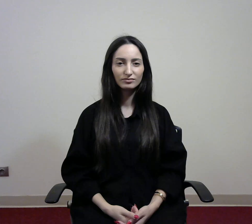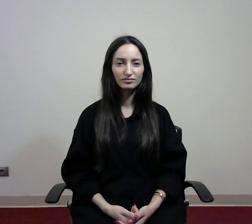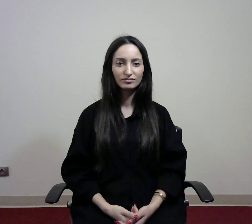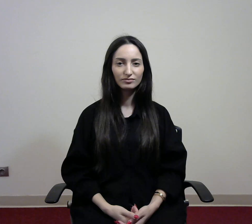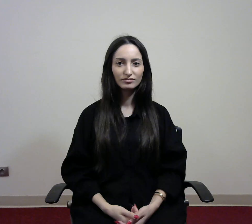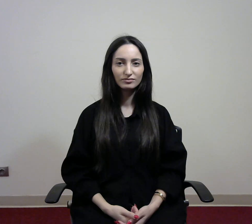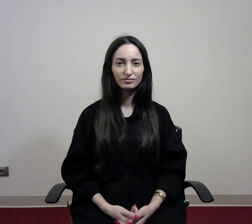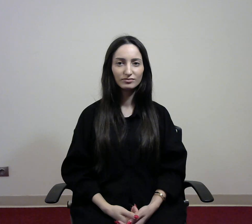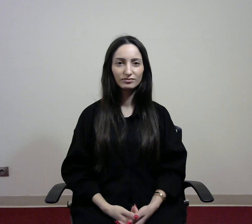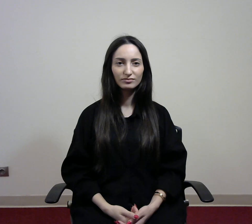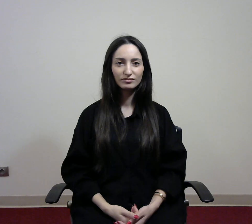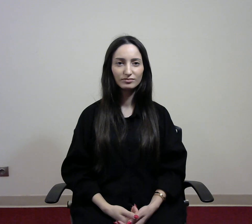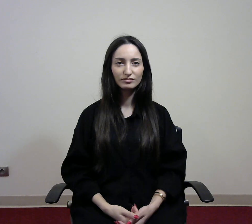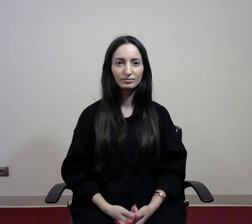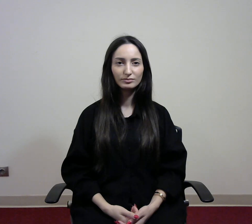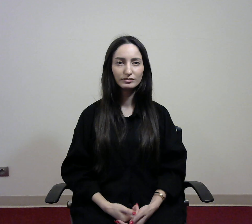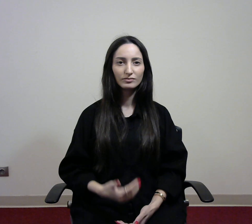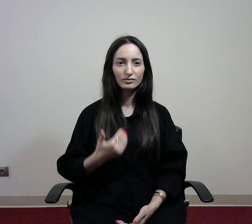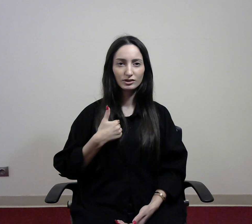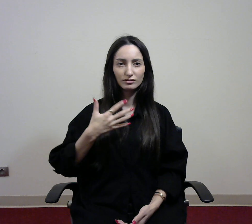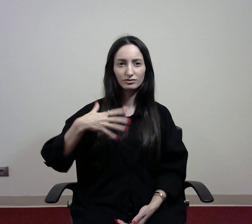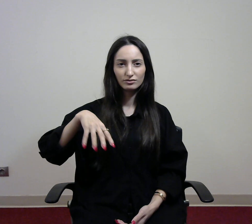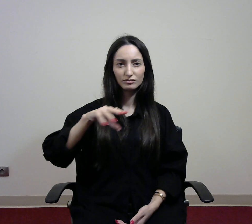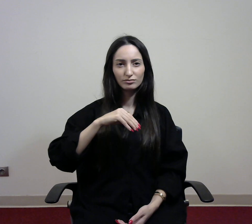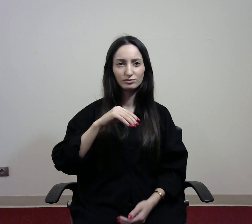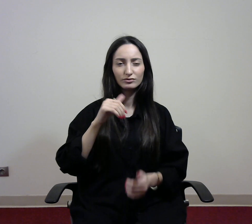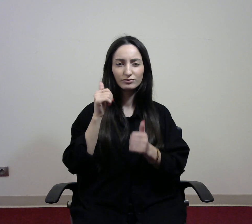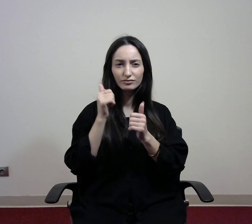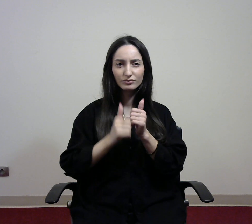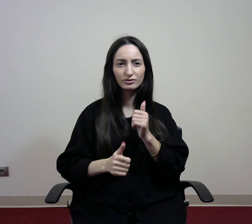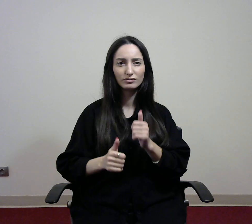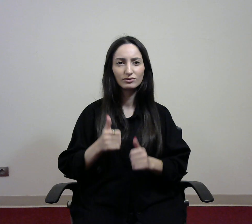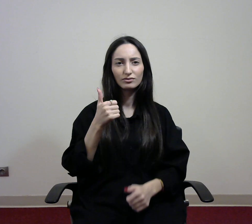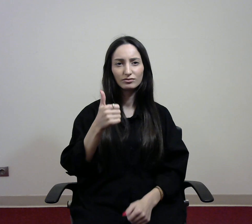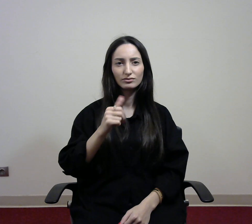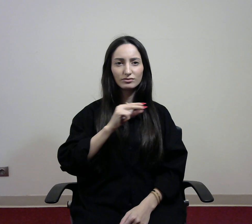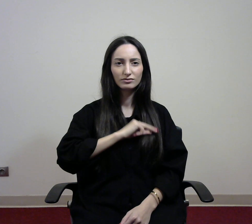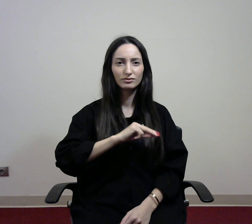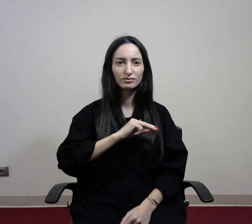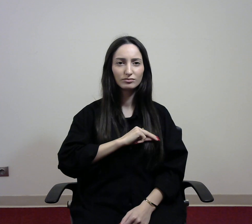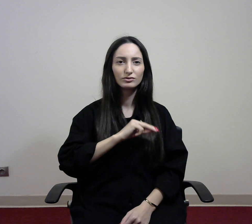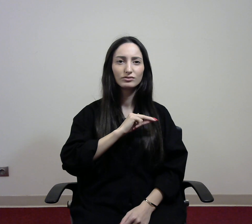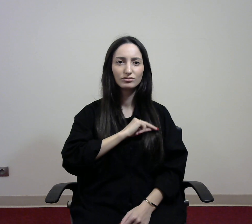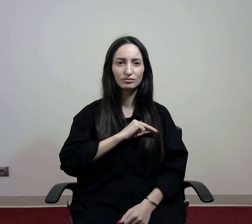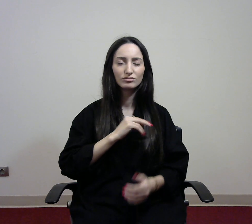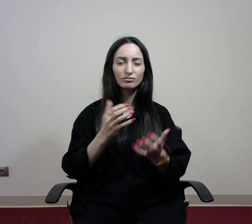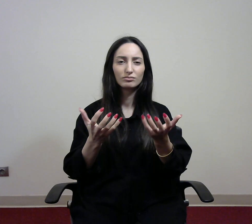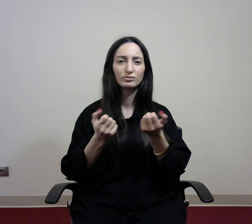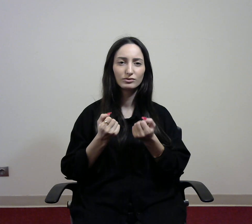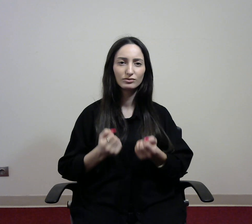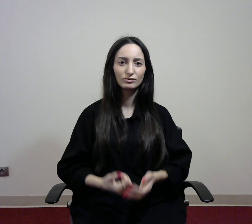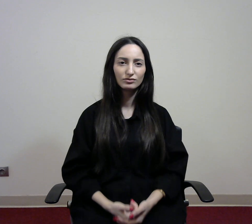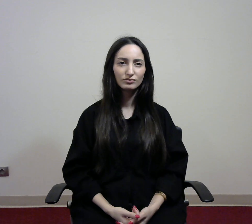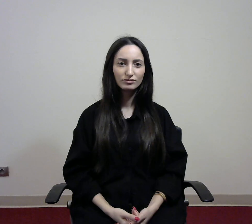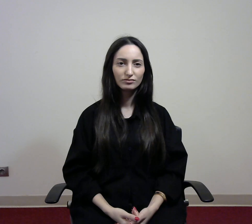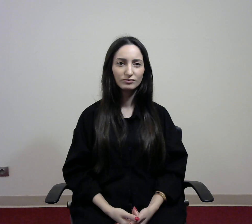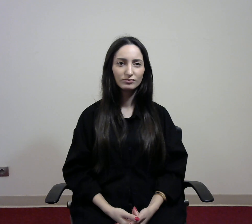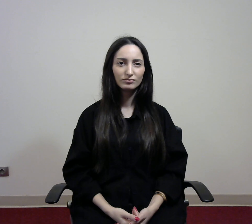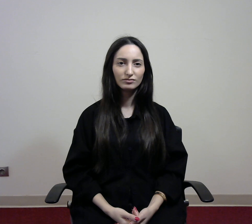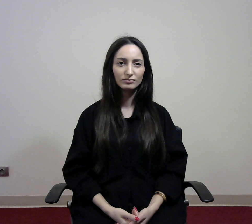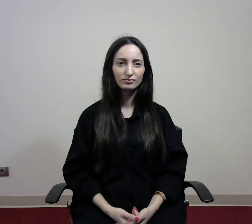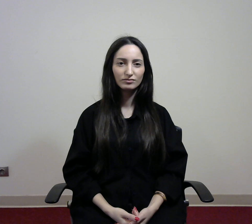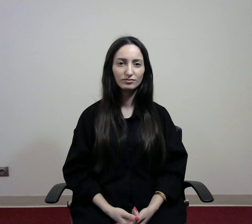Biz həmişə yaxşı işçiləri işə götürürük